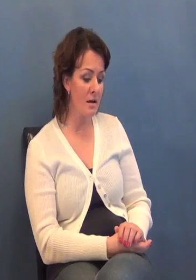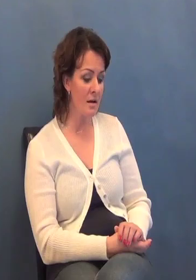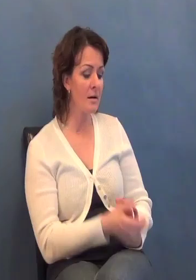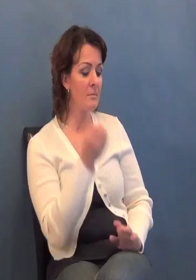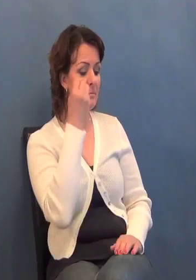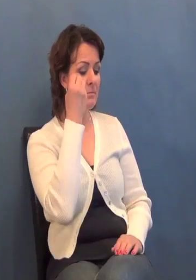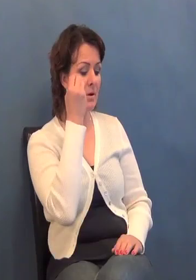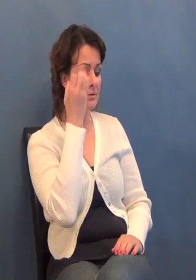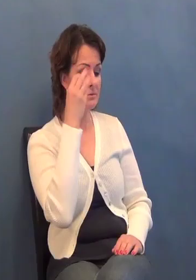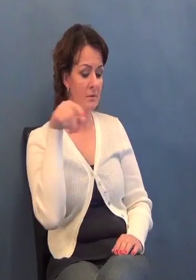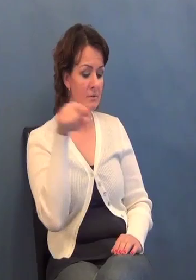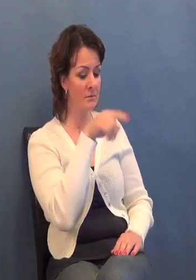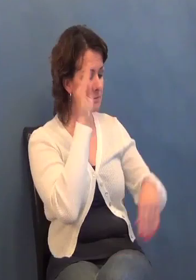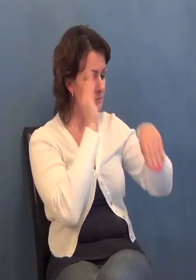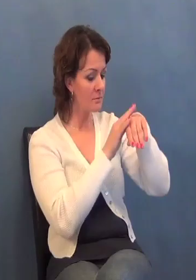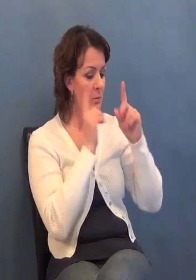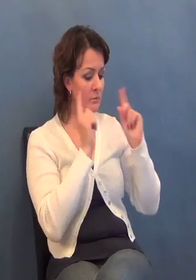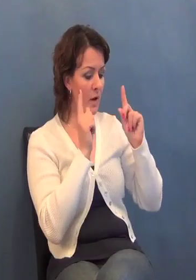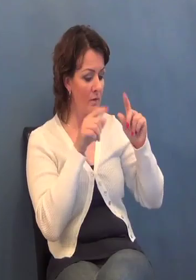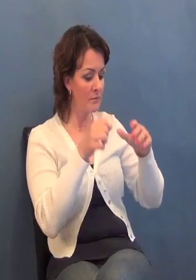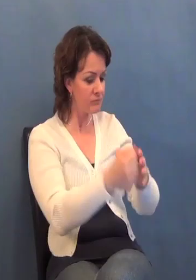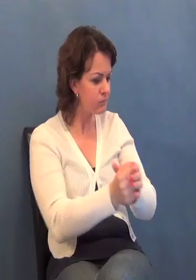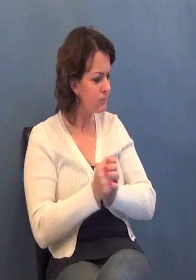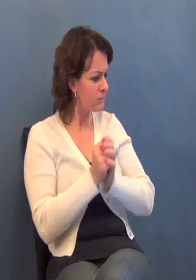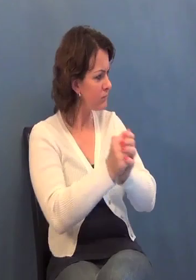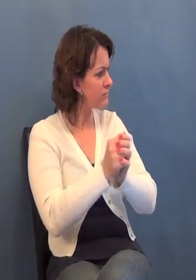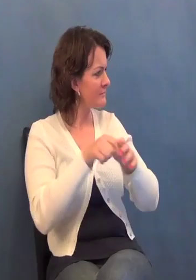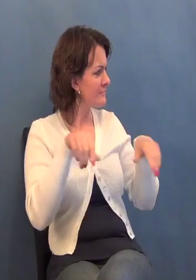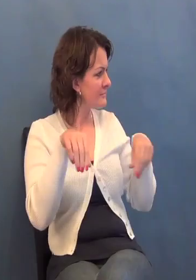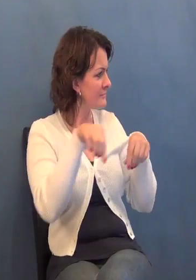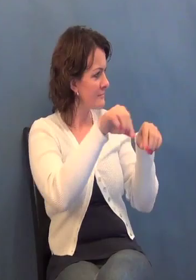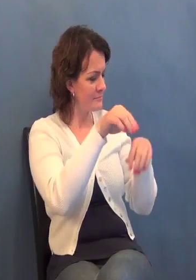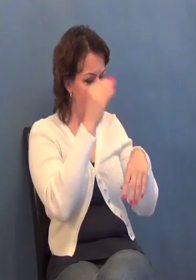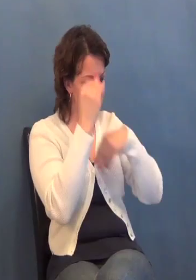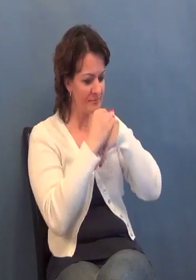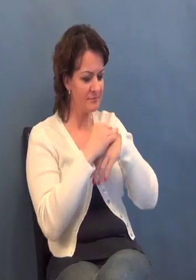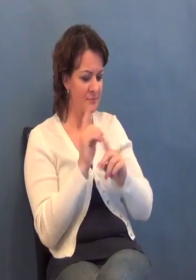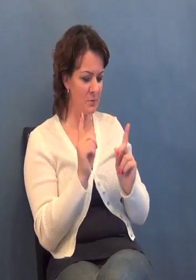Jest tor kolejowy. Znak ostrzega przed drezyną.